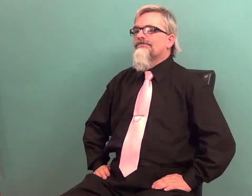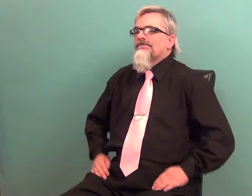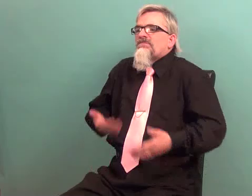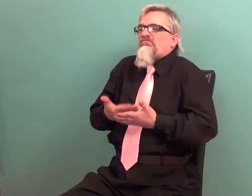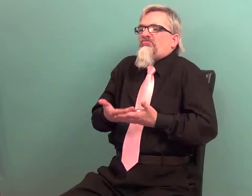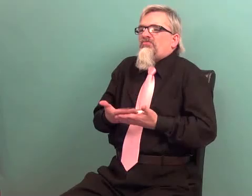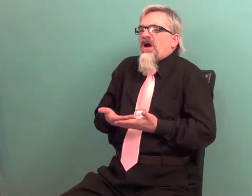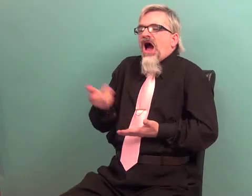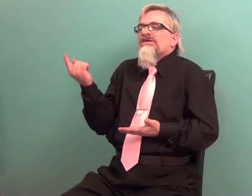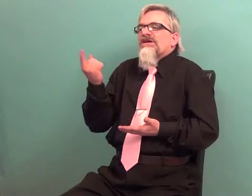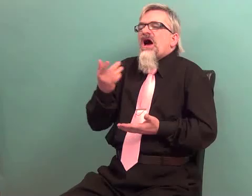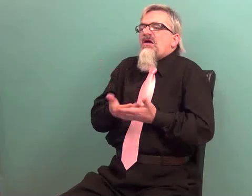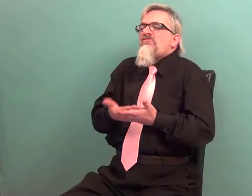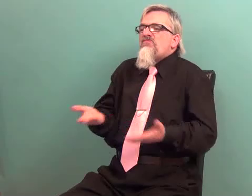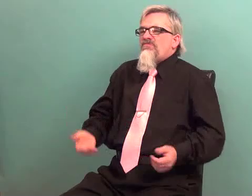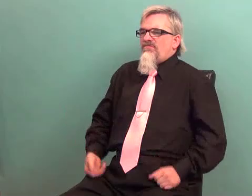Dlaczego jest zakaz?